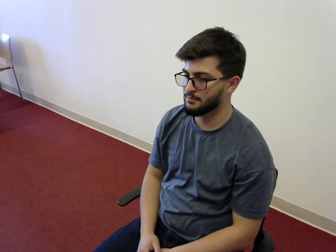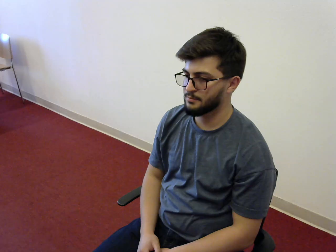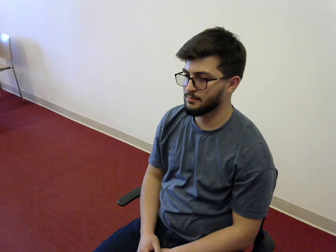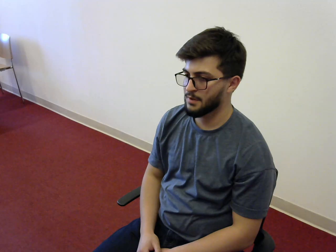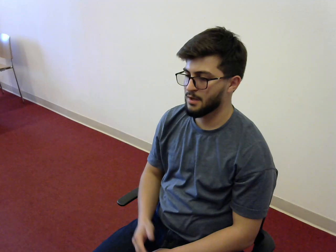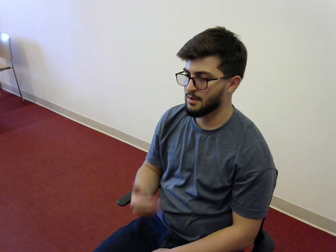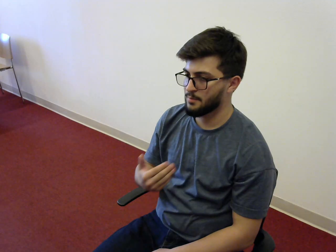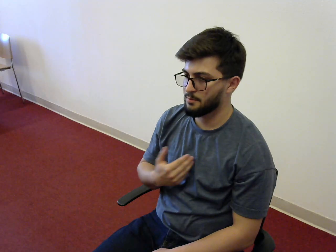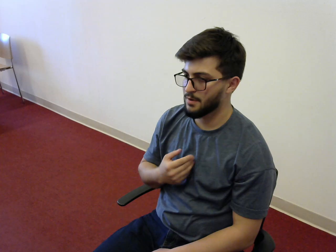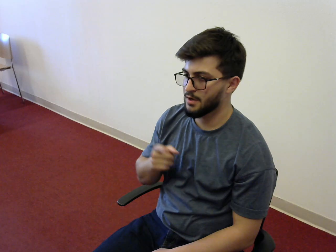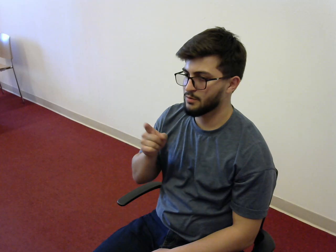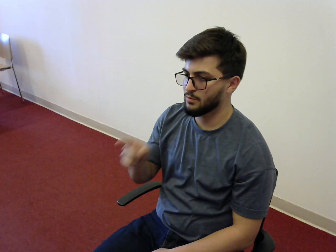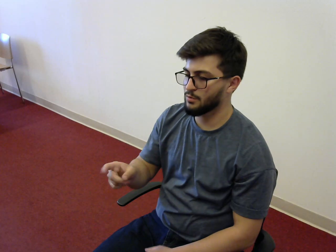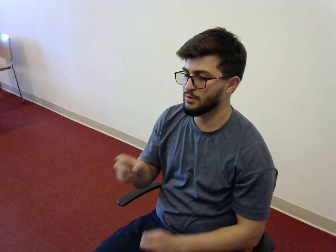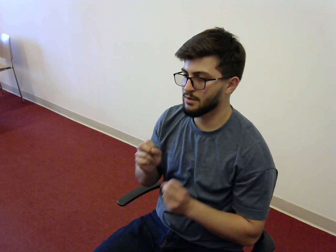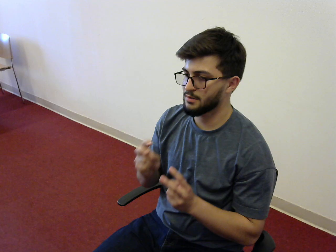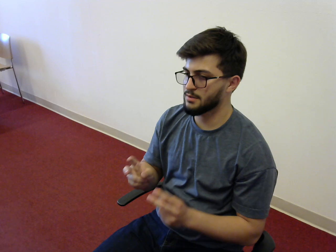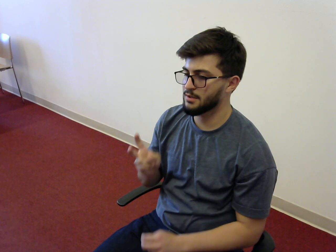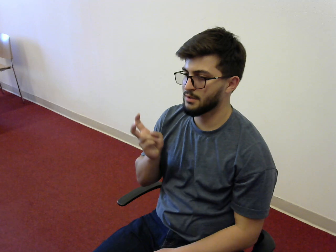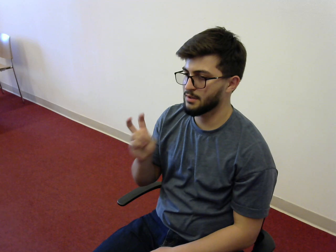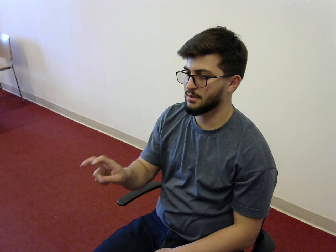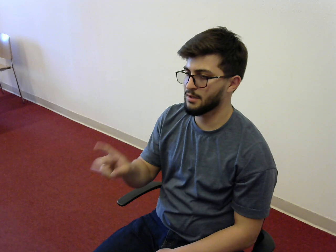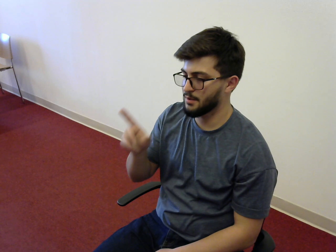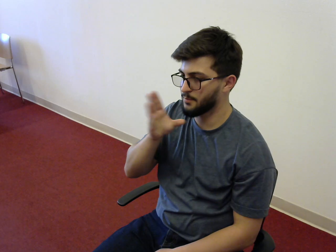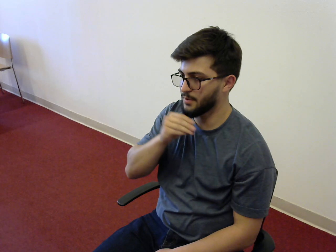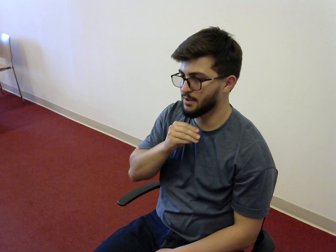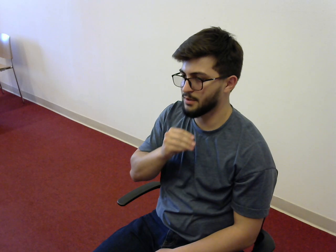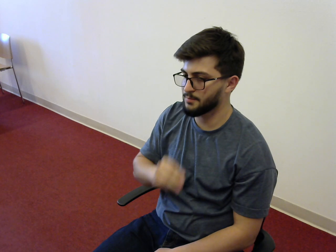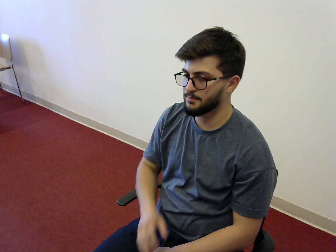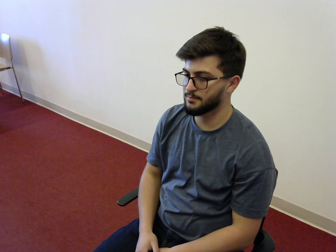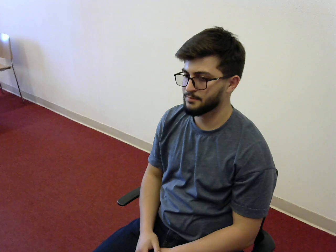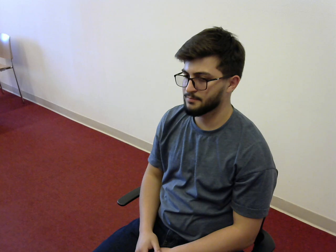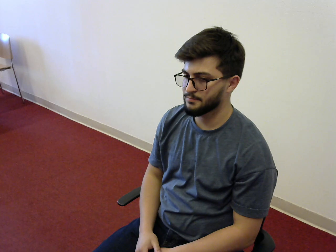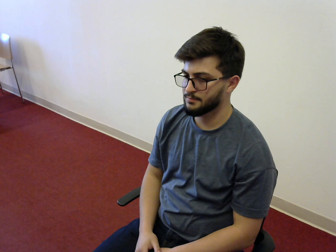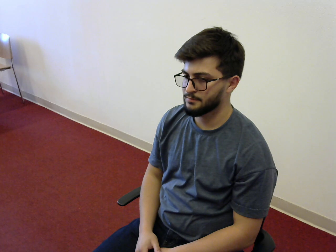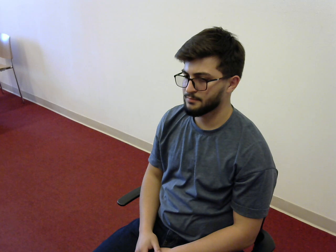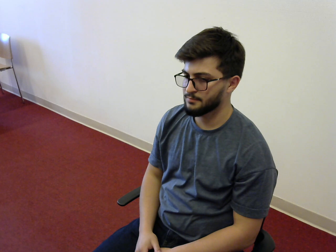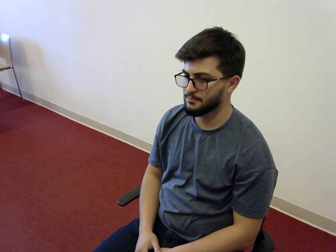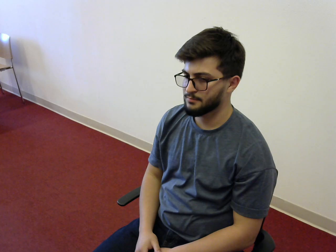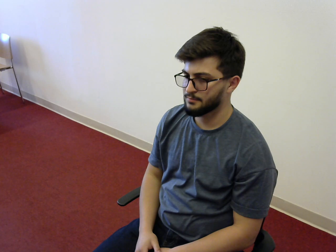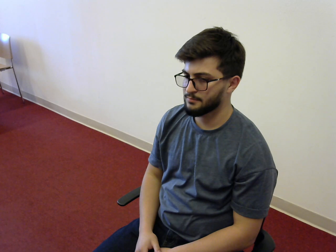Mən ora necə gedə bilərəm?